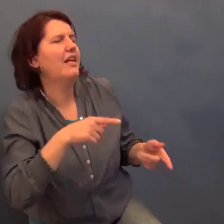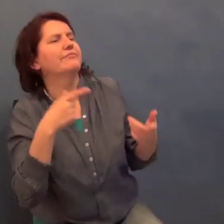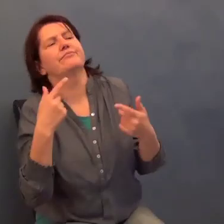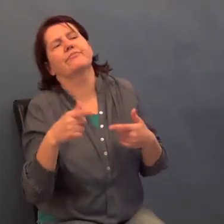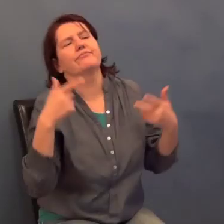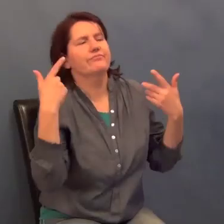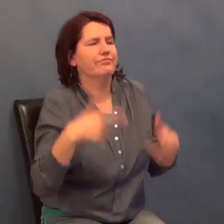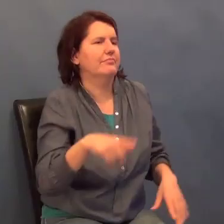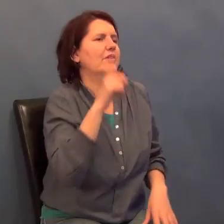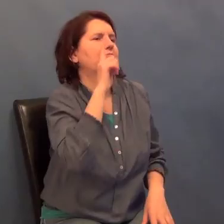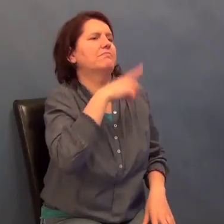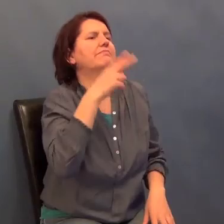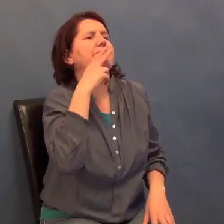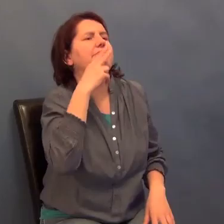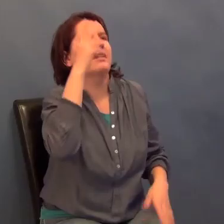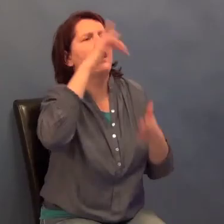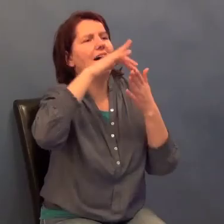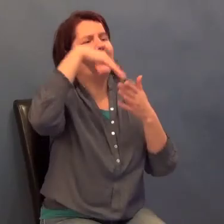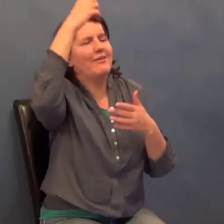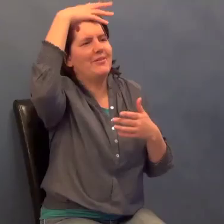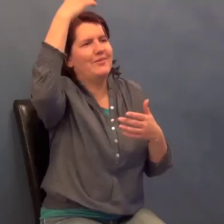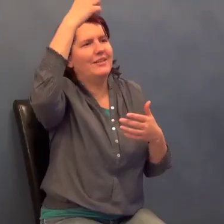Okazuje się, że mężczyzna palił papierosy i włączył czujnik dymu.